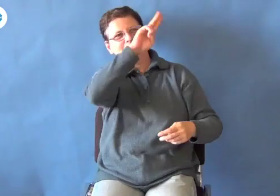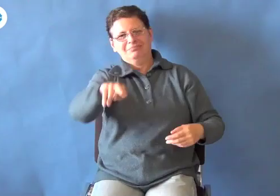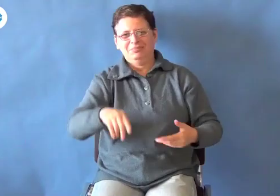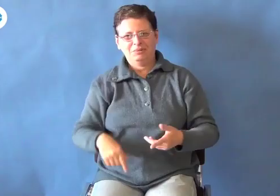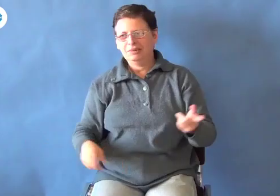Przekreślony.